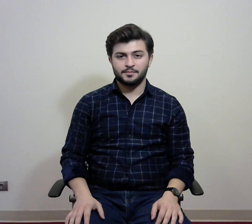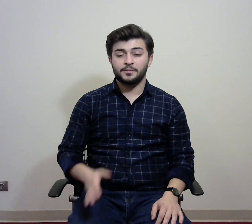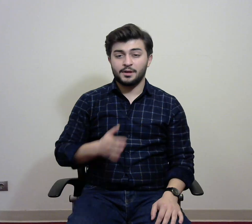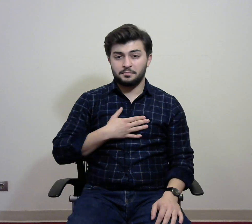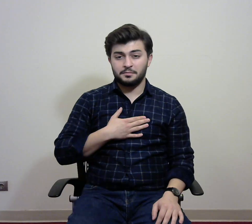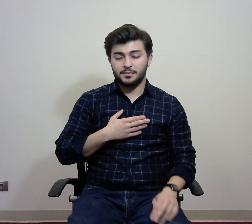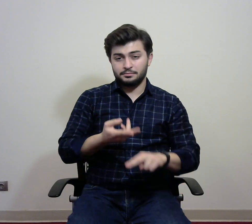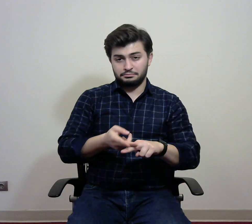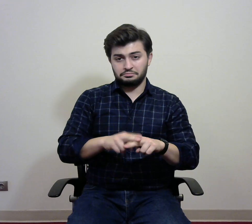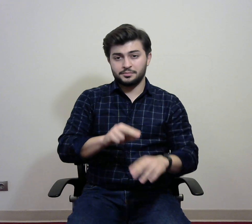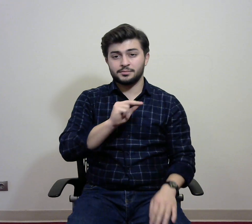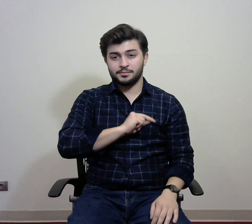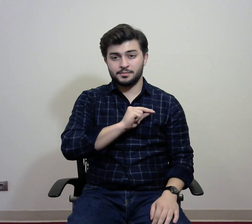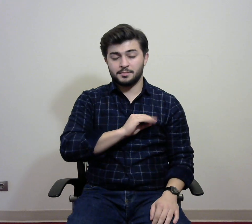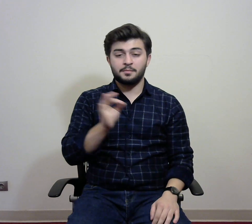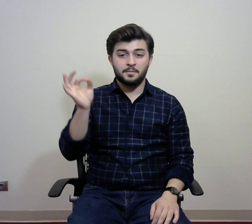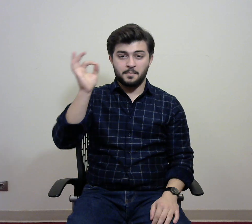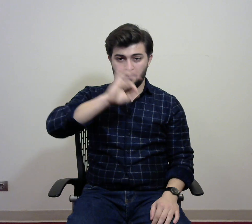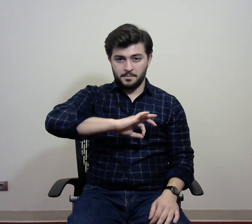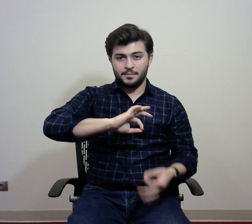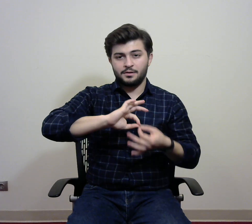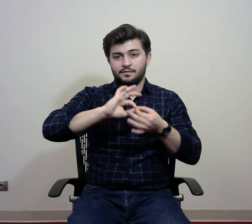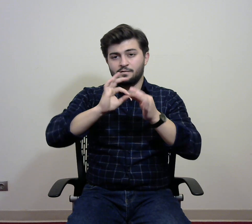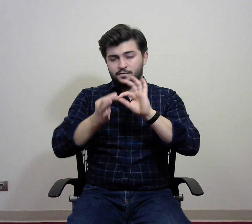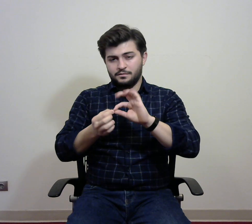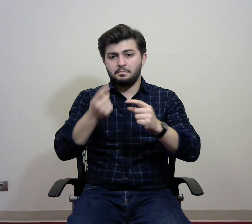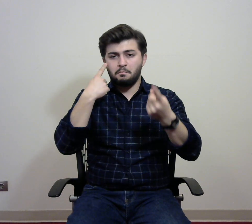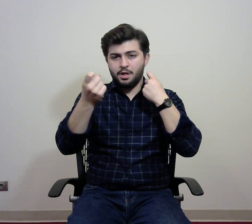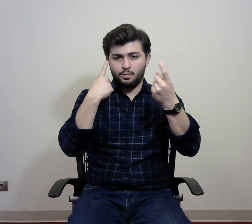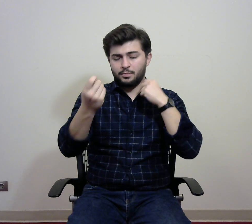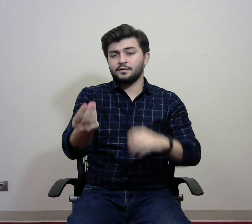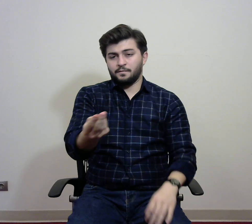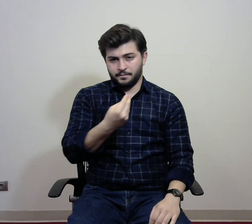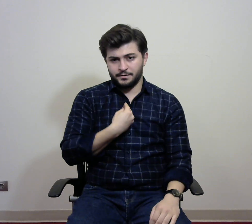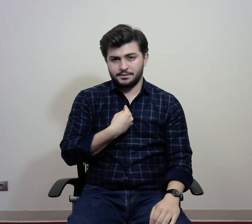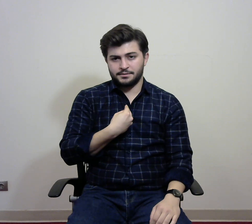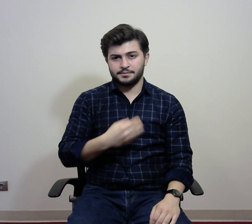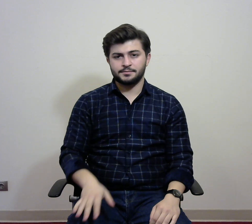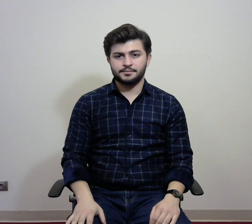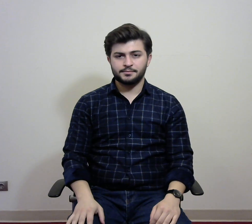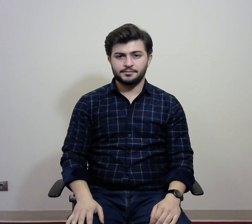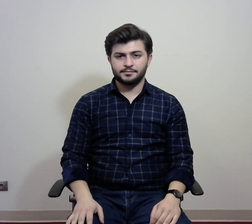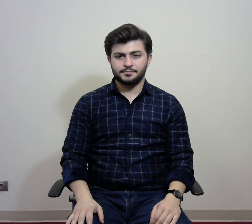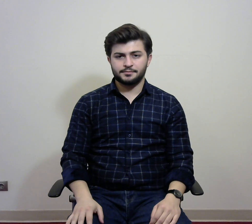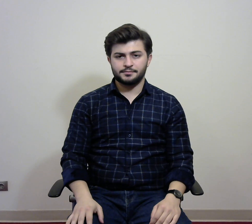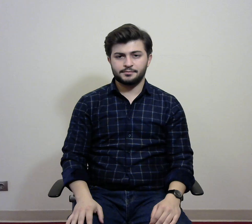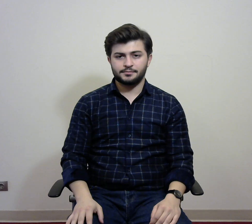Mənə bu iş haqqında ətraflı məlumat verin